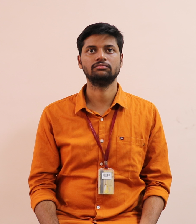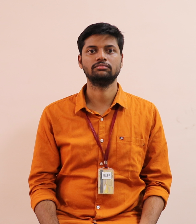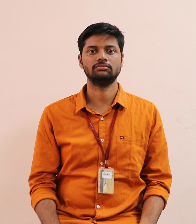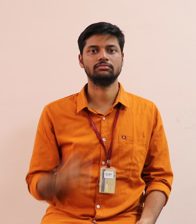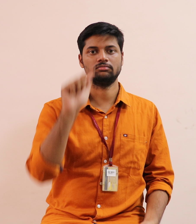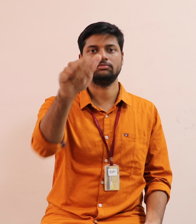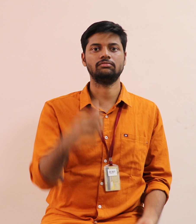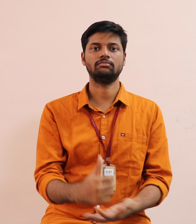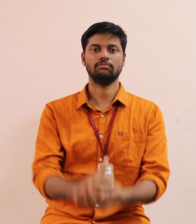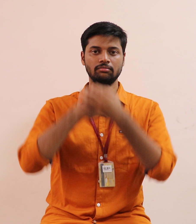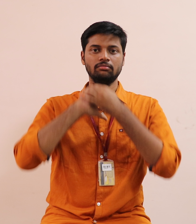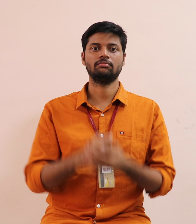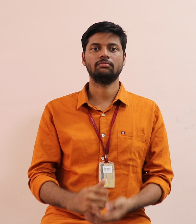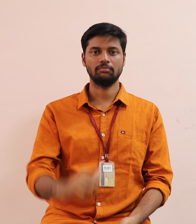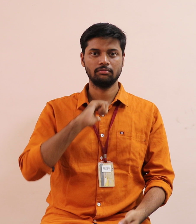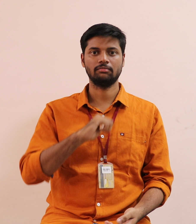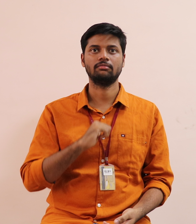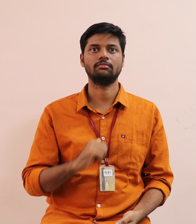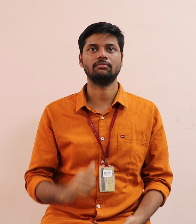do me a favour